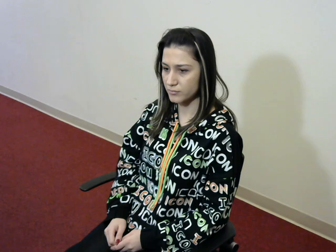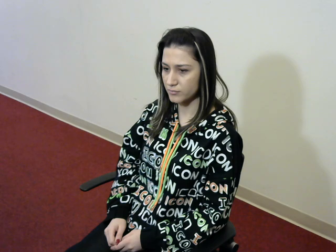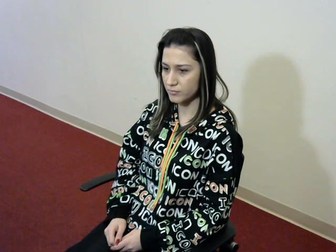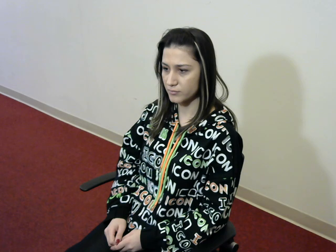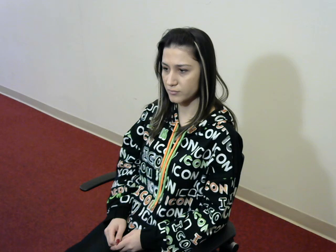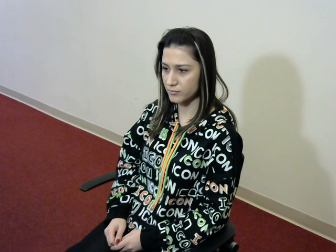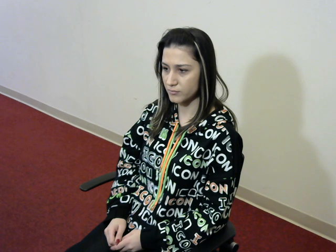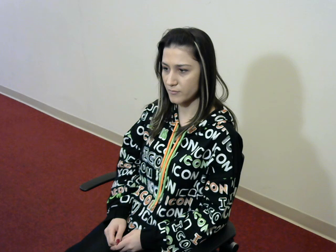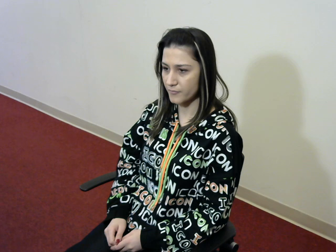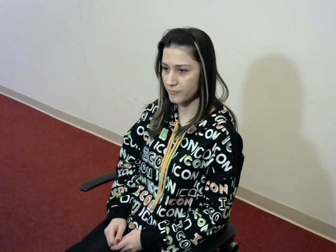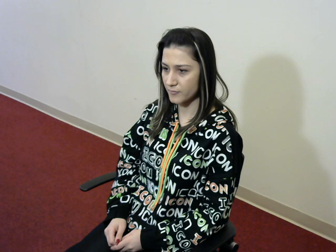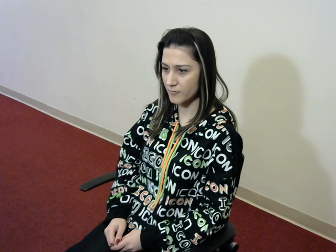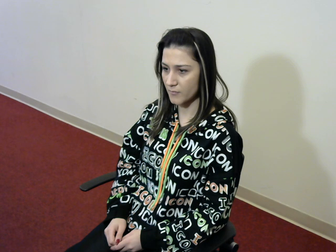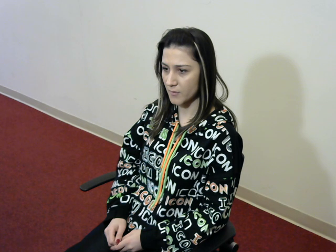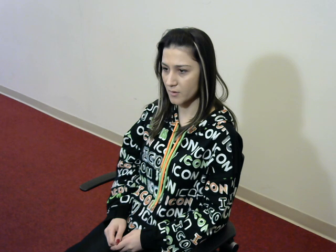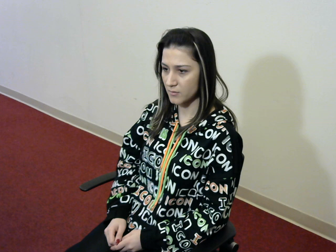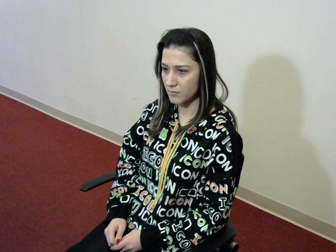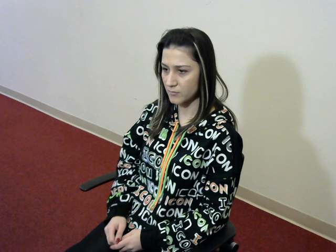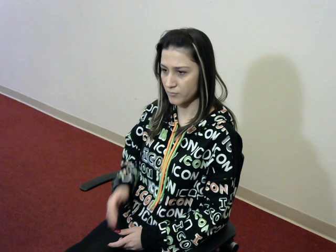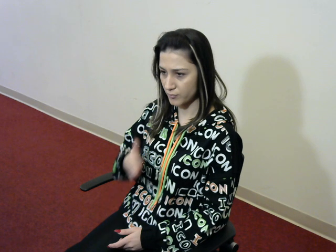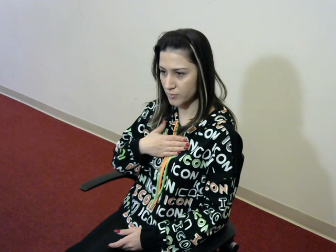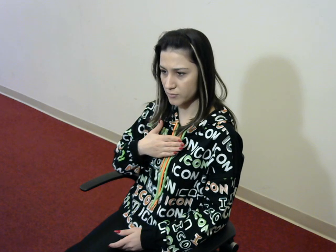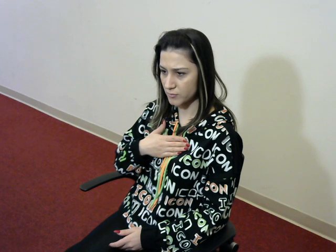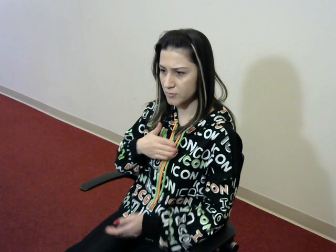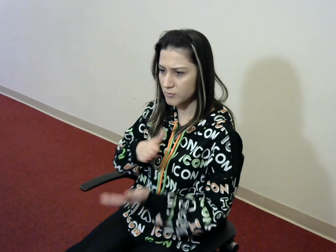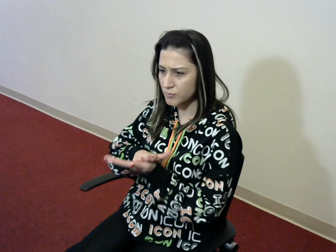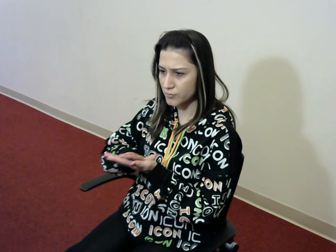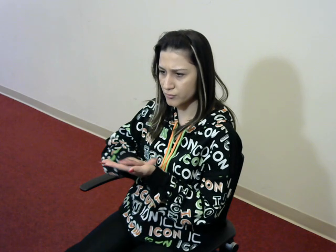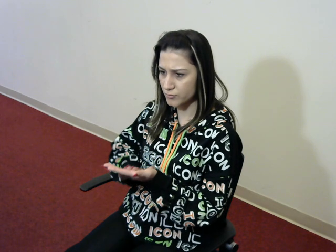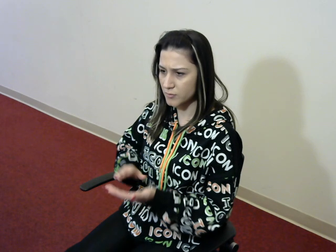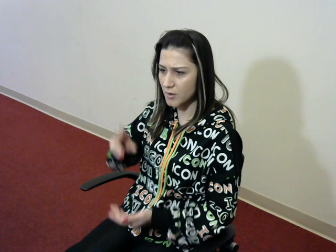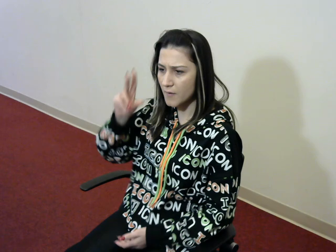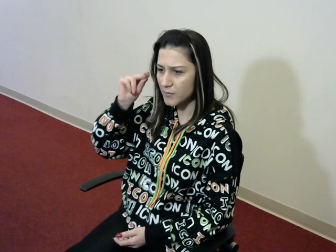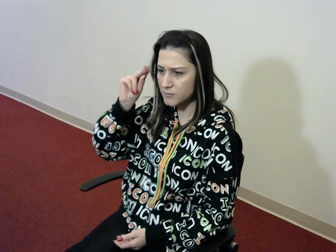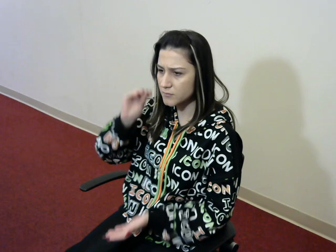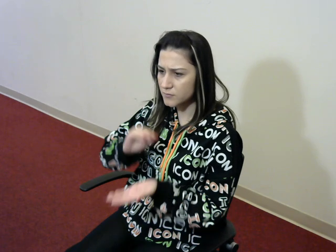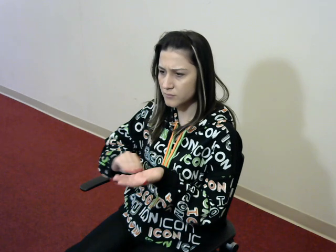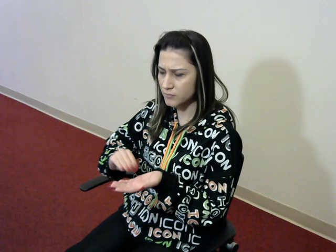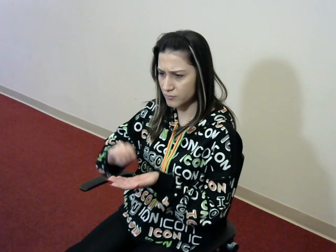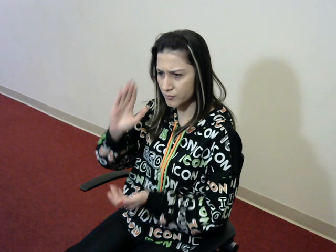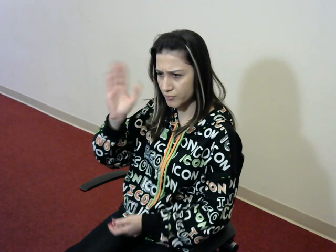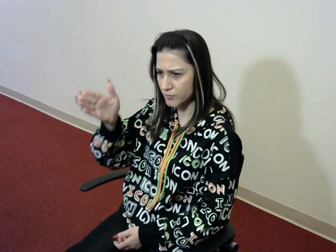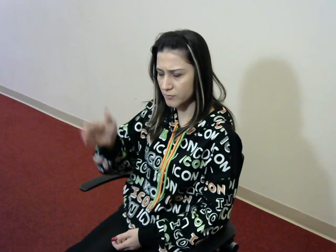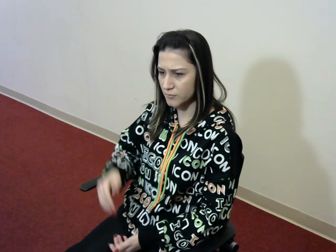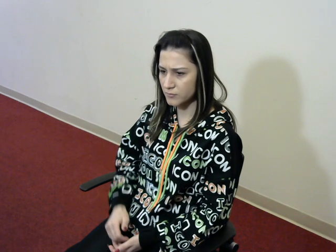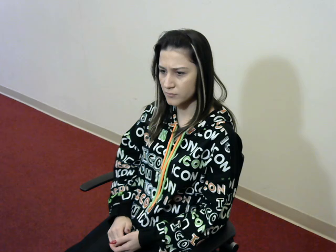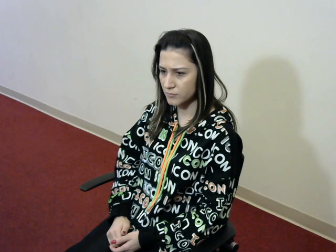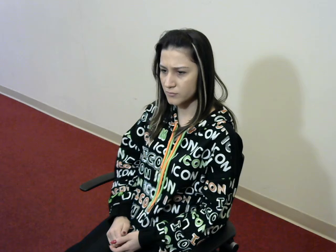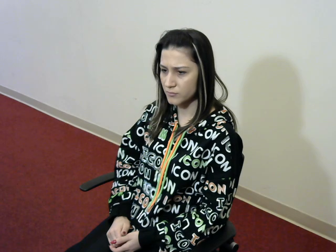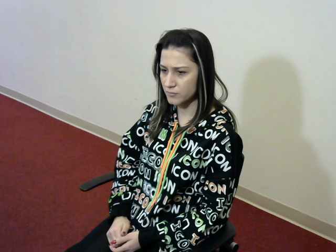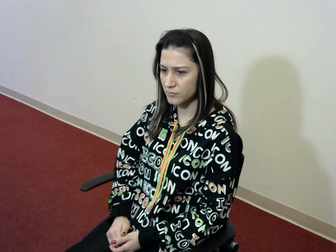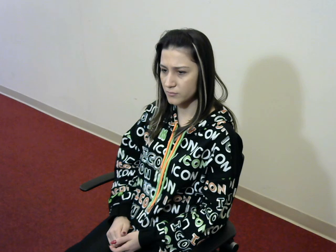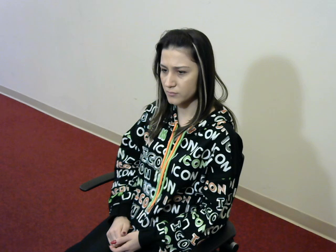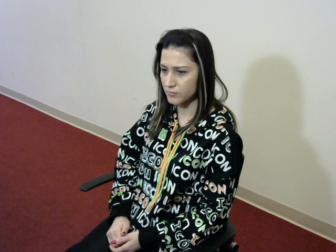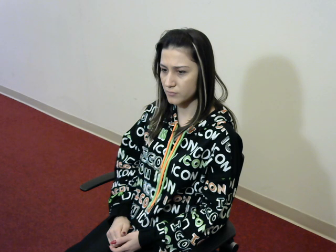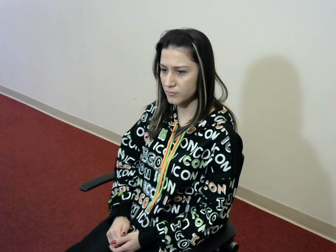Mən ərizəni nə vaxt yazmalıyam?